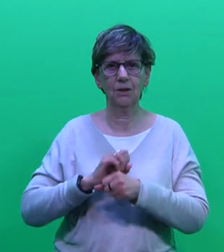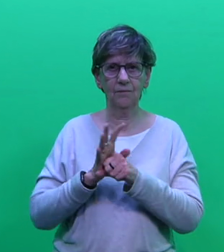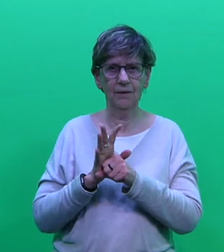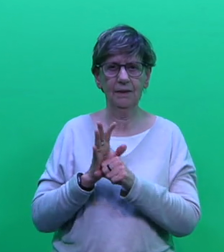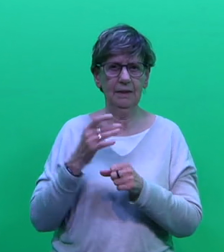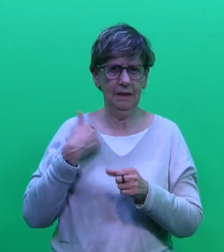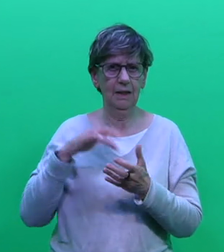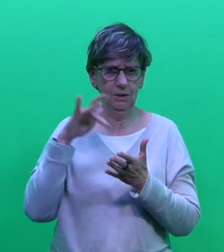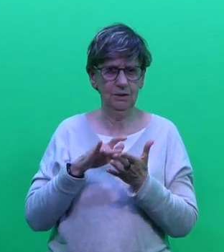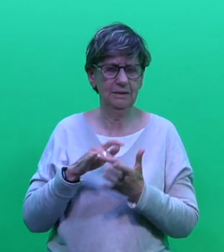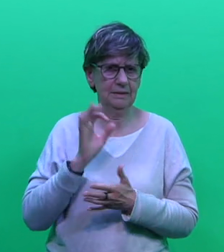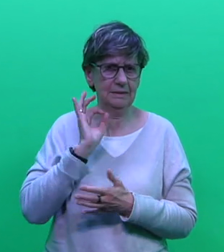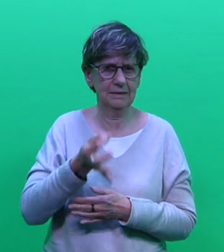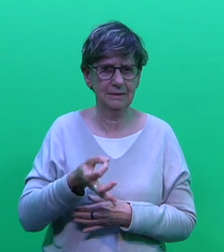Sí, ja he tingut COVID.